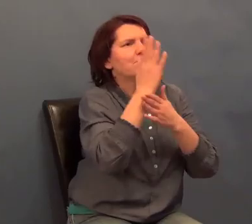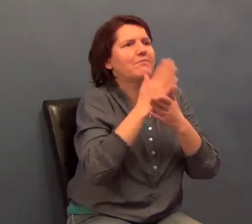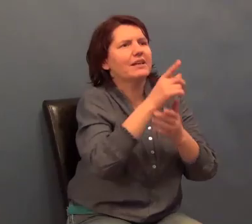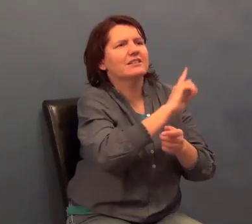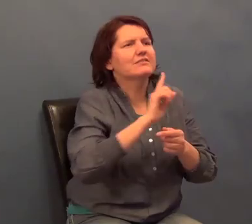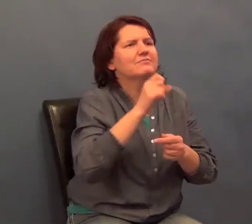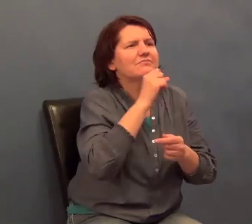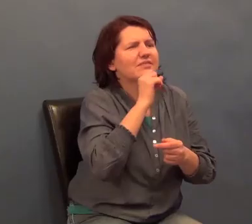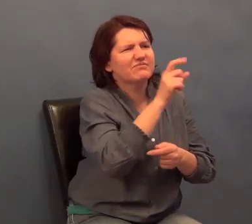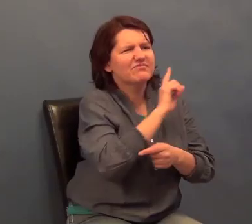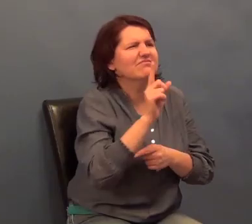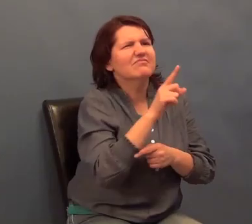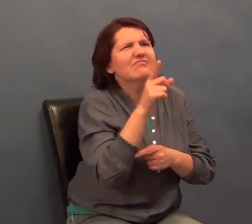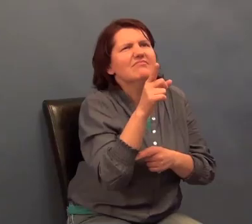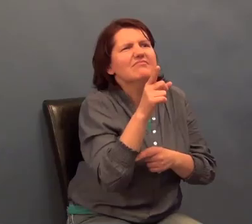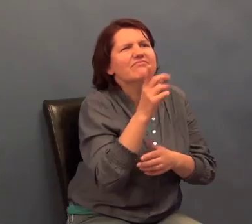Podchodzi babcia i widzi rozbite szkło.